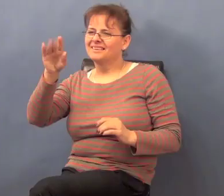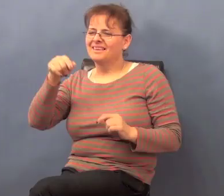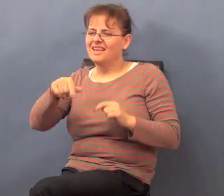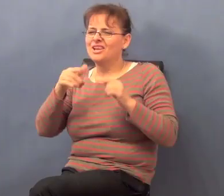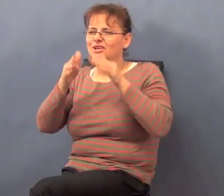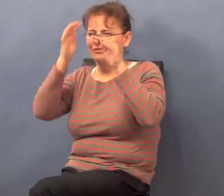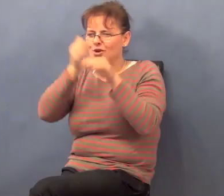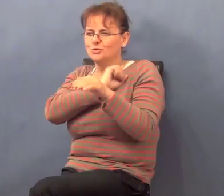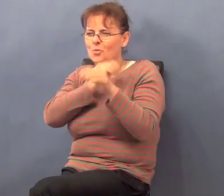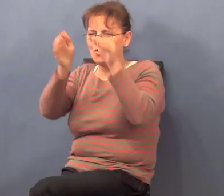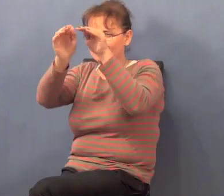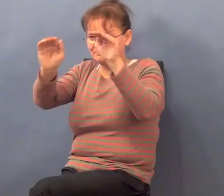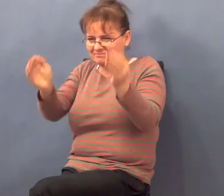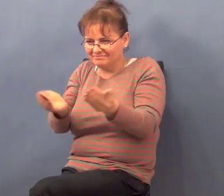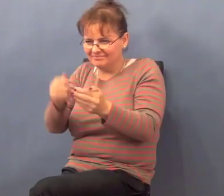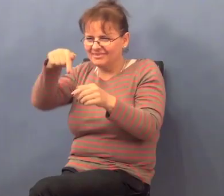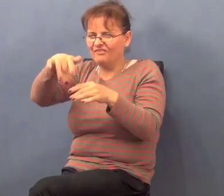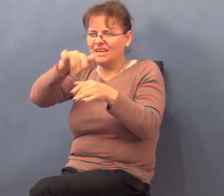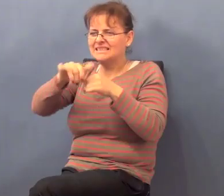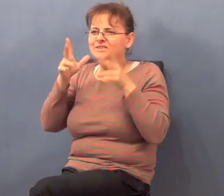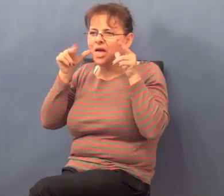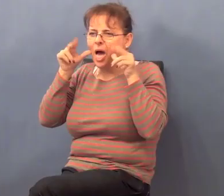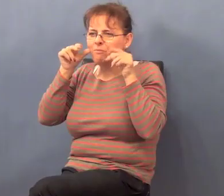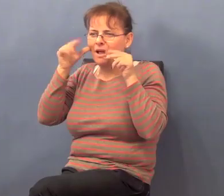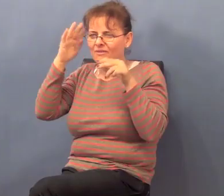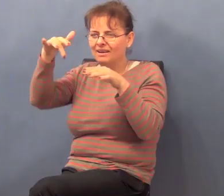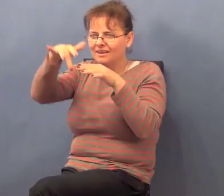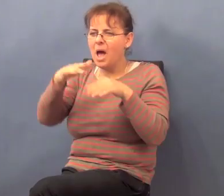W szklanym słoju jest żaba.